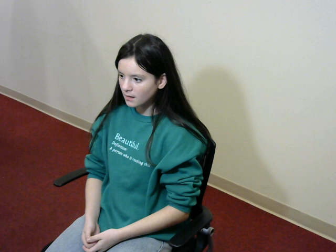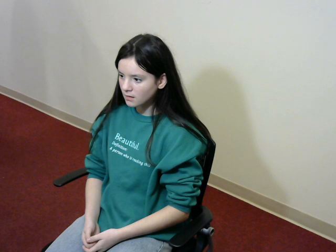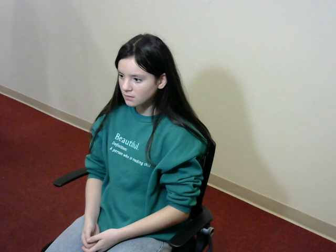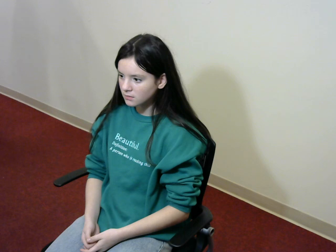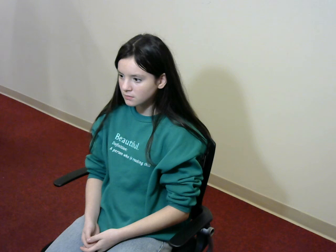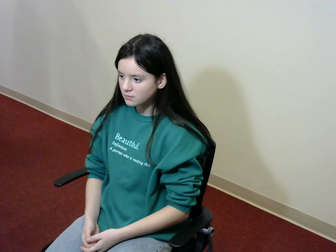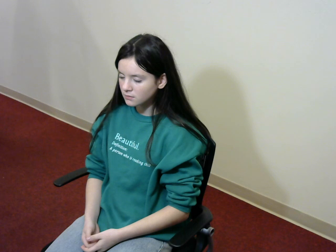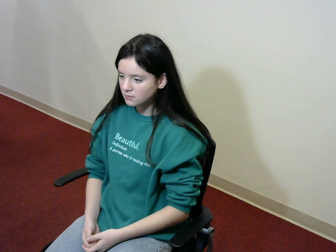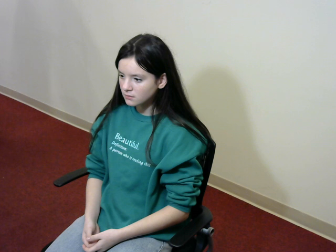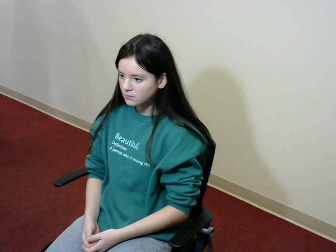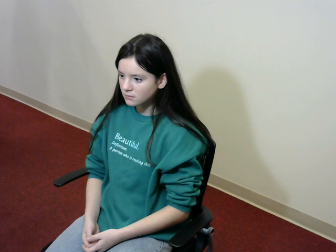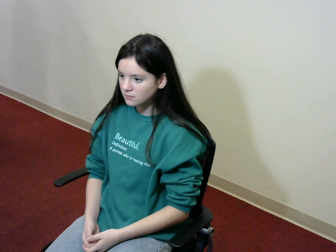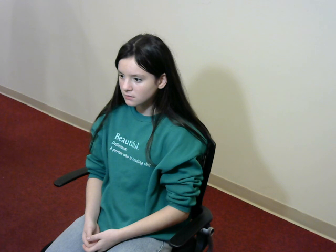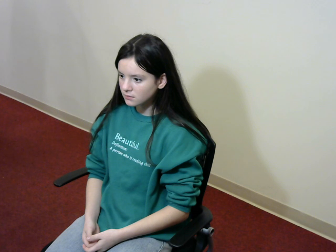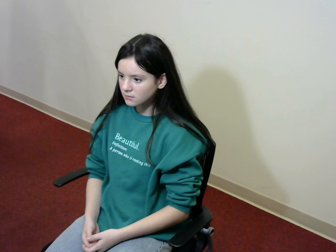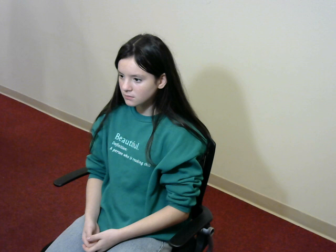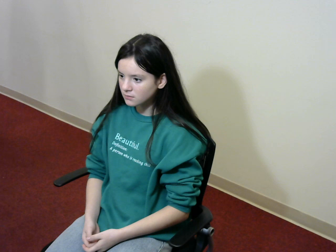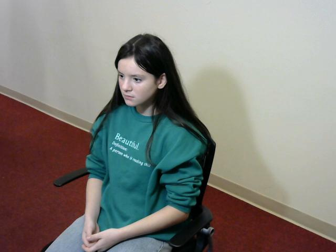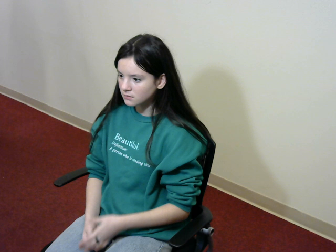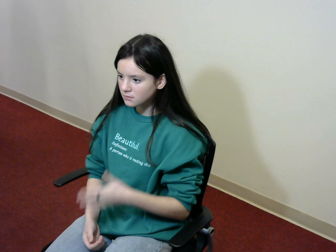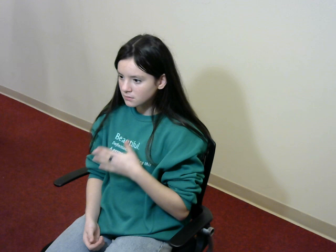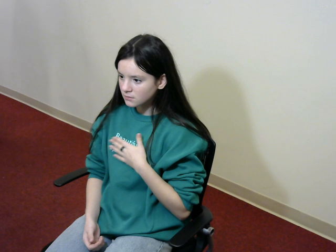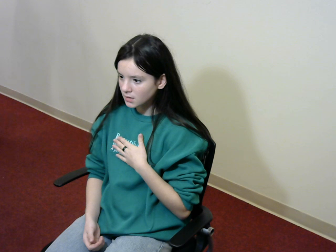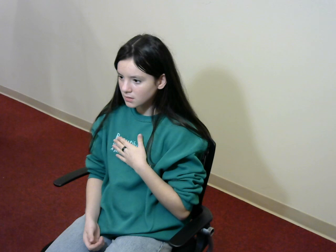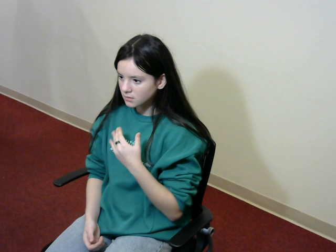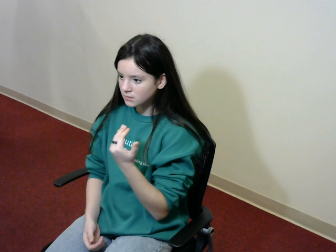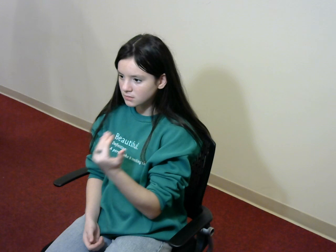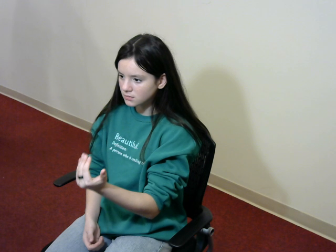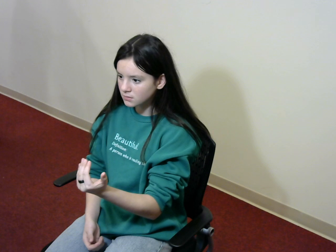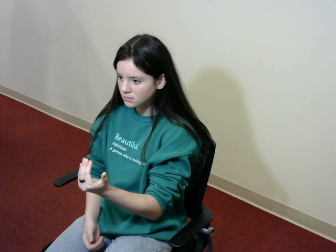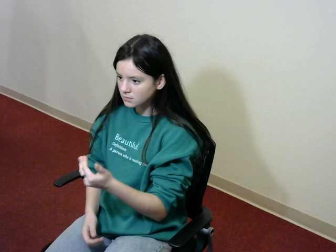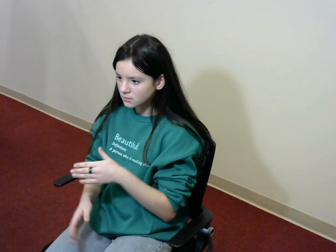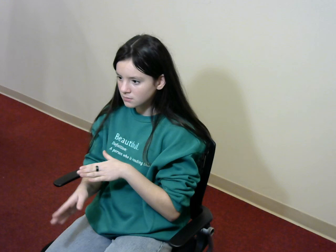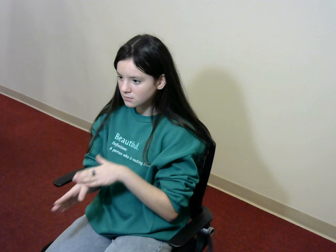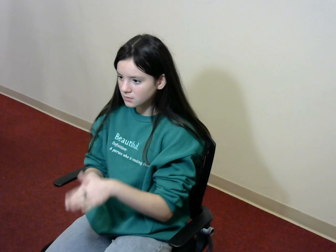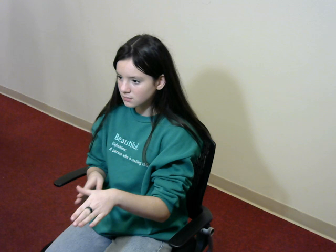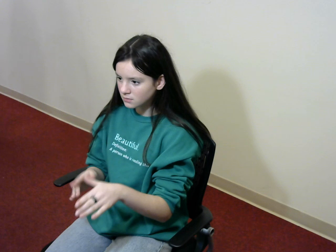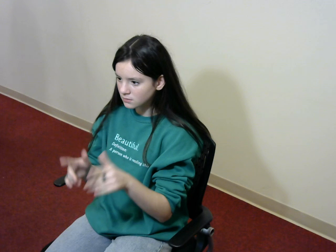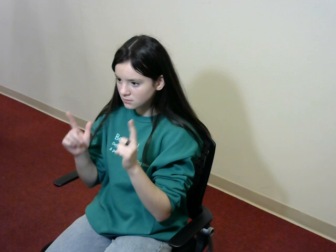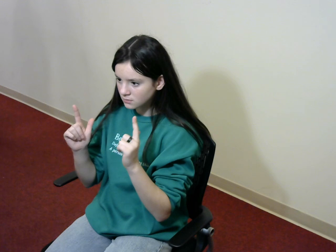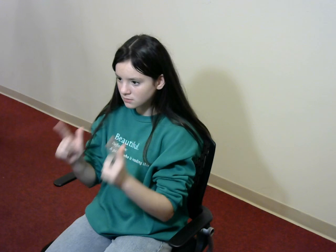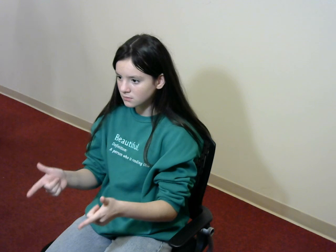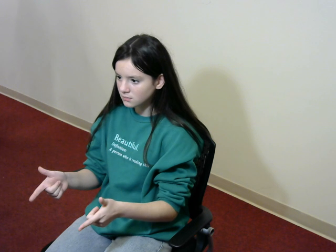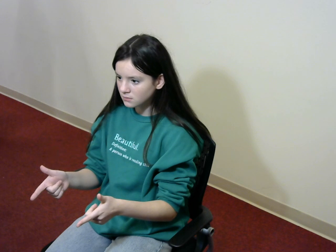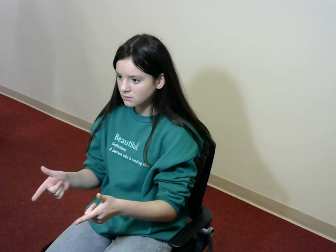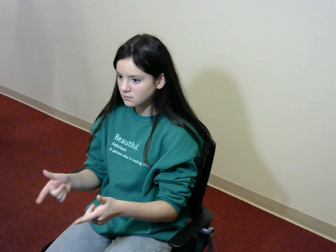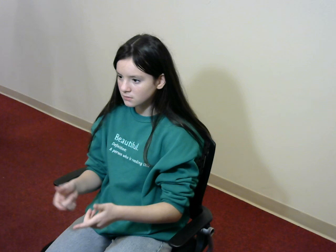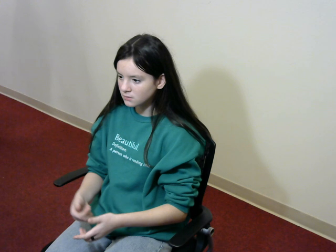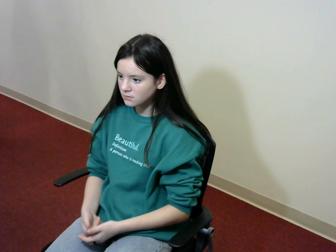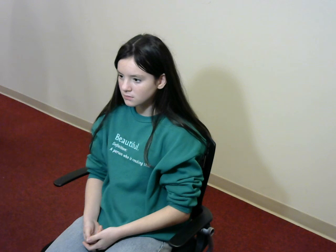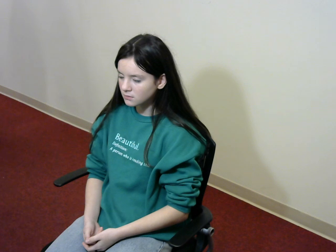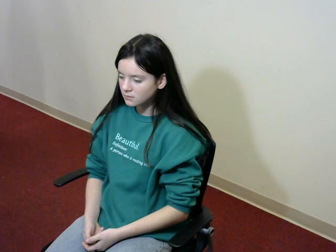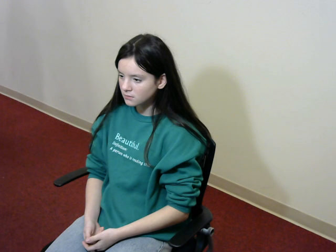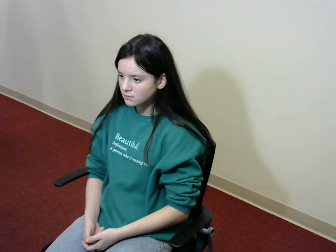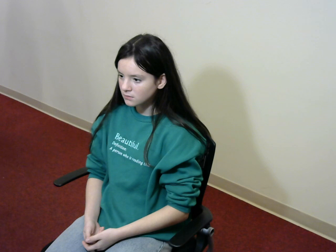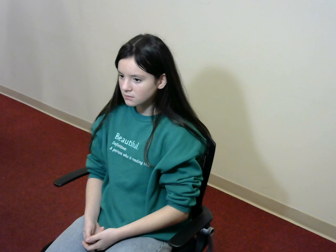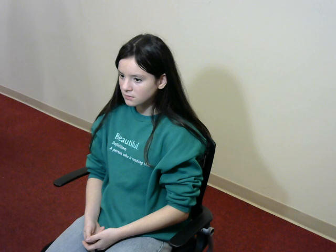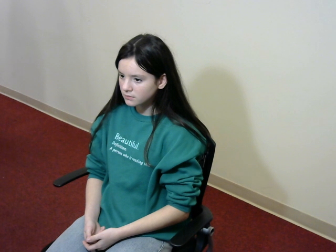Mən sizinlə tamamilə razıyam